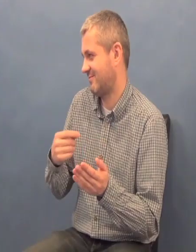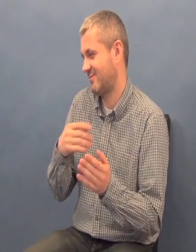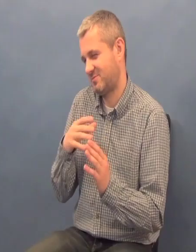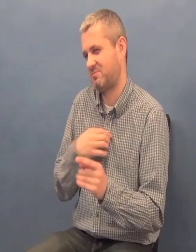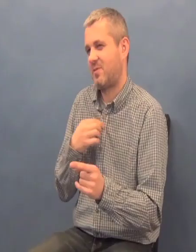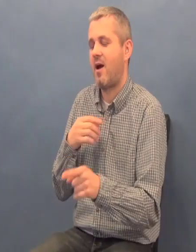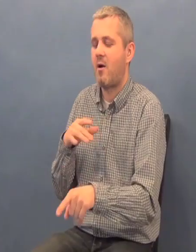Dobra. Mi obojętnie.